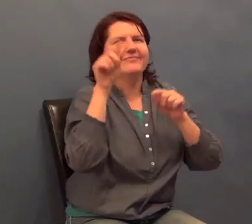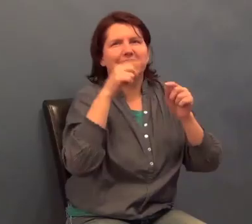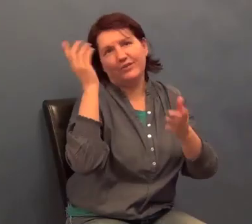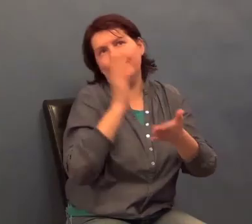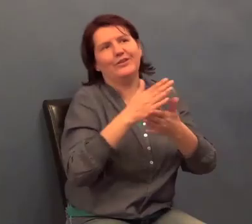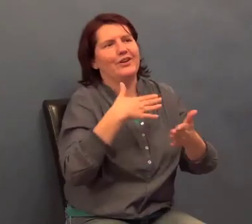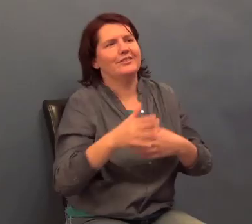I już gotowe.